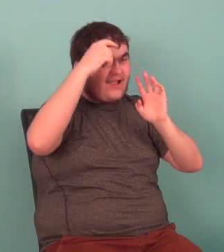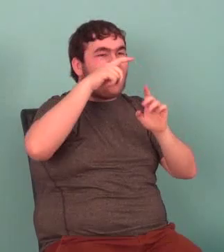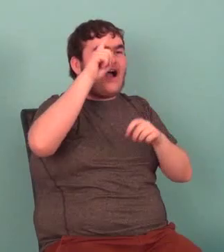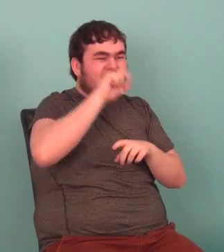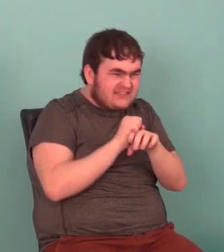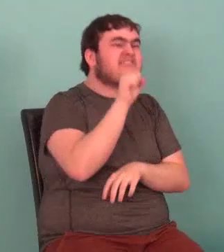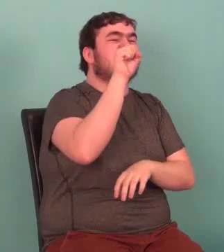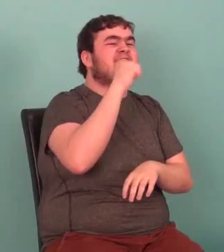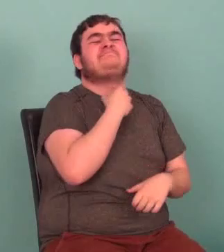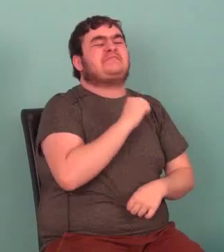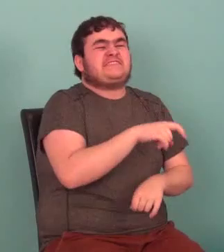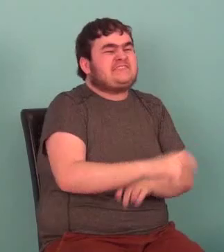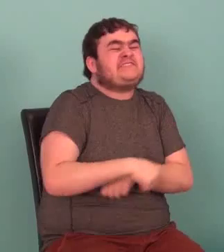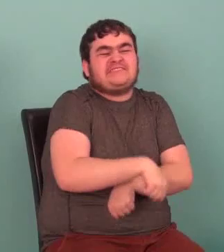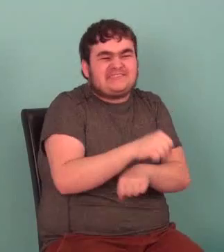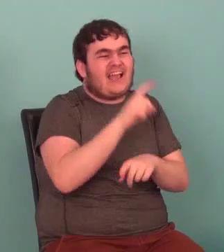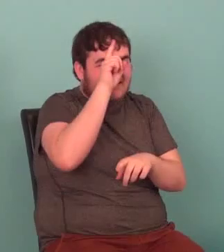Jeleń się zdenerwował i zaczyna biec.